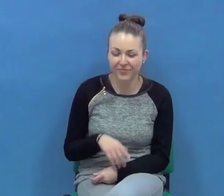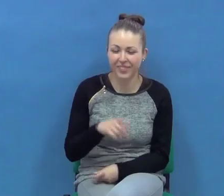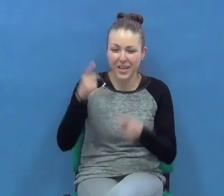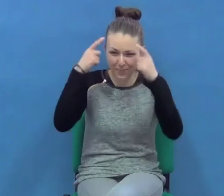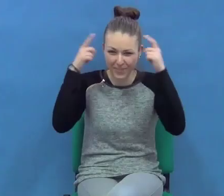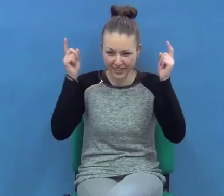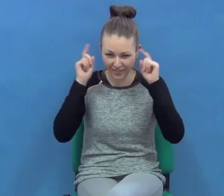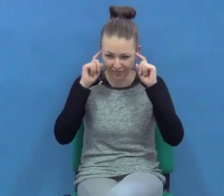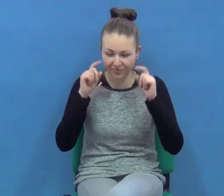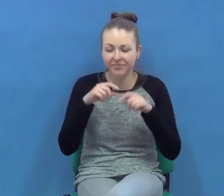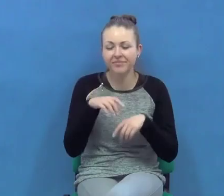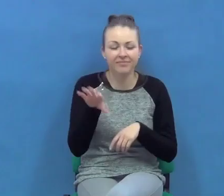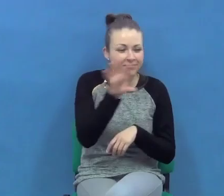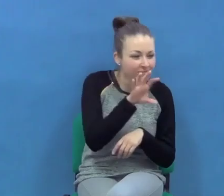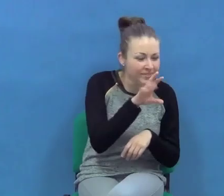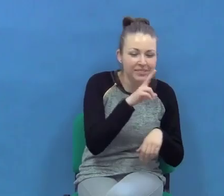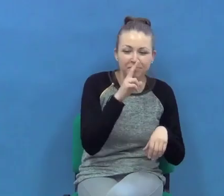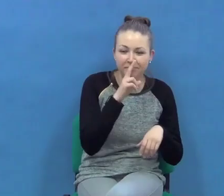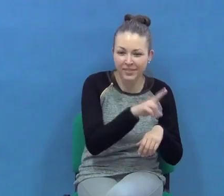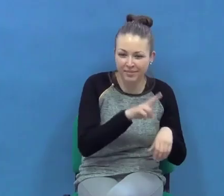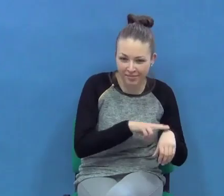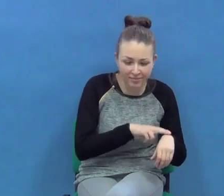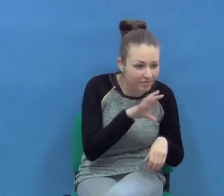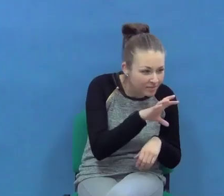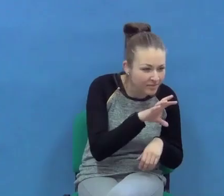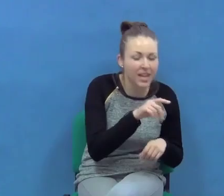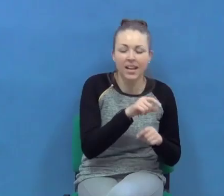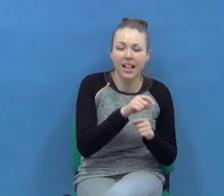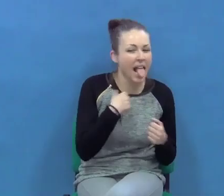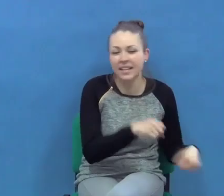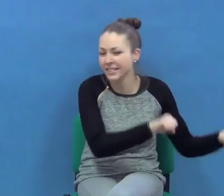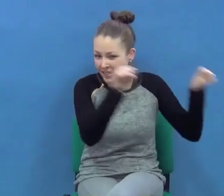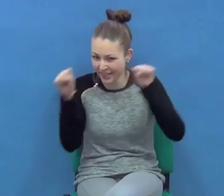Myszka Miki patrzy na zegarek, nie chce wstać i przykrywa się mocniej kołdrą.